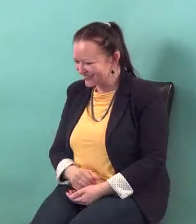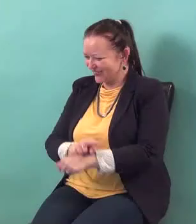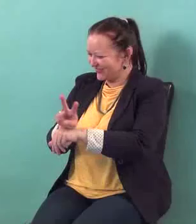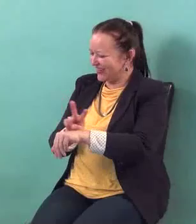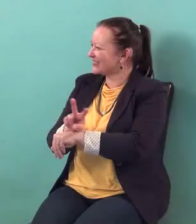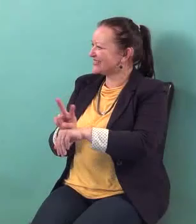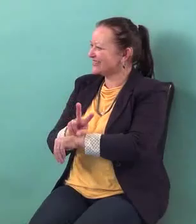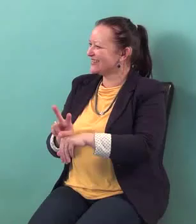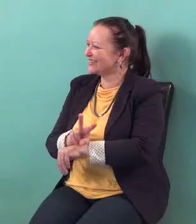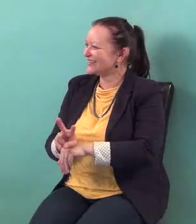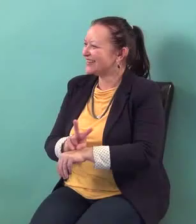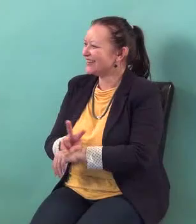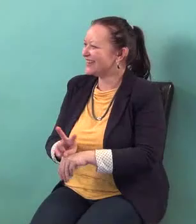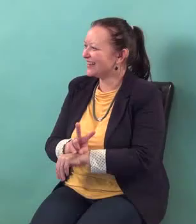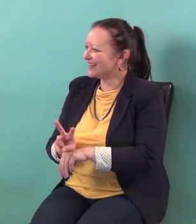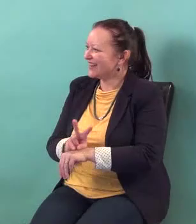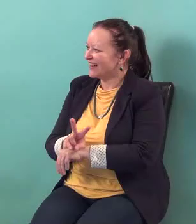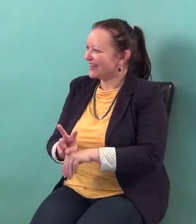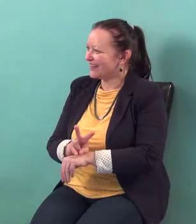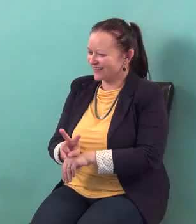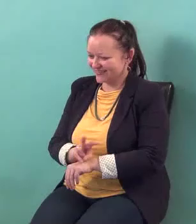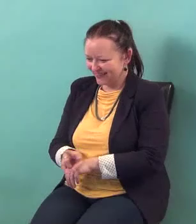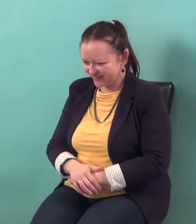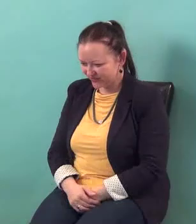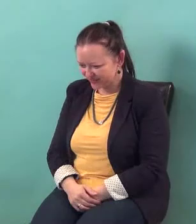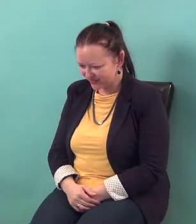Dwie godziny.